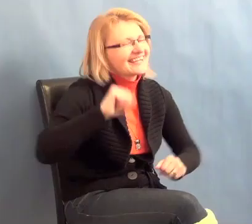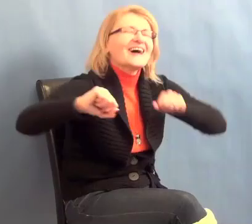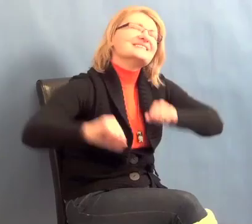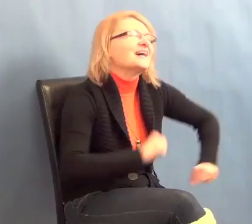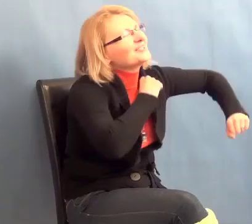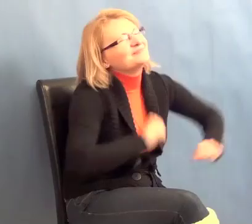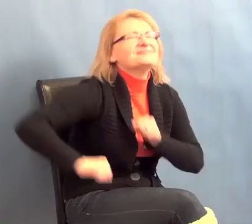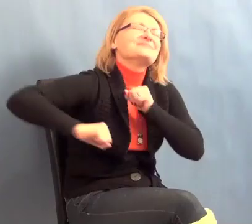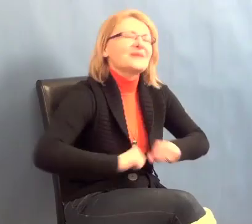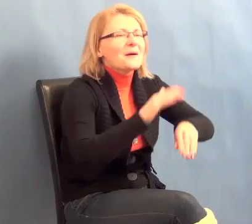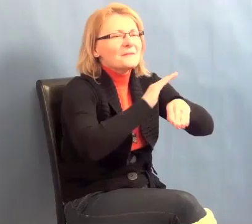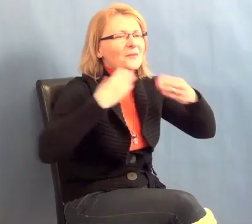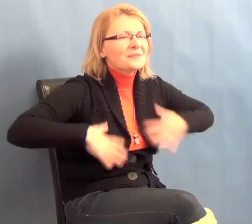Idzie sobie szczęśliwy zając.